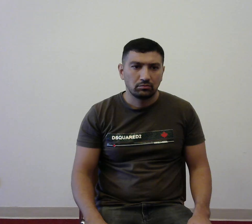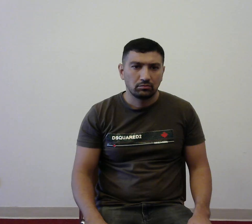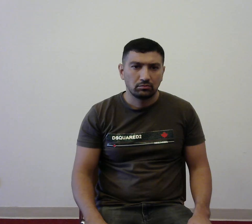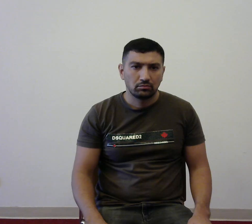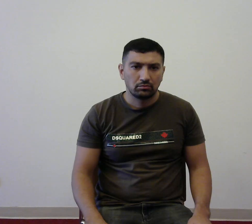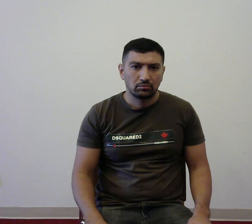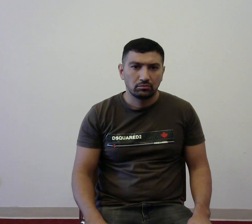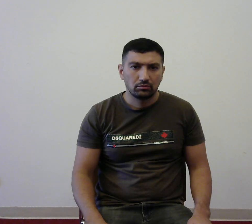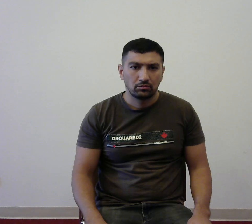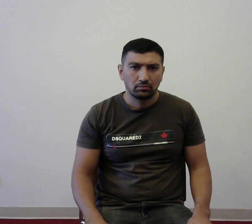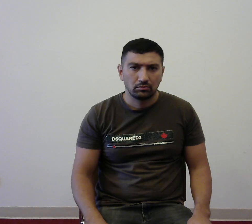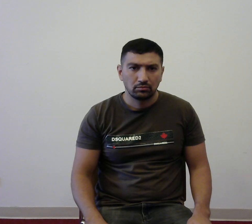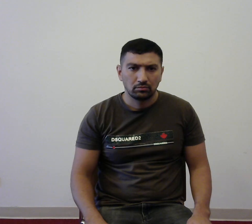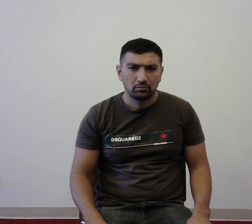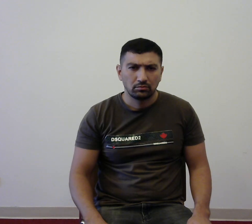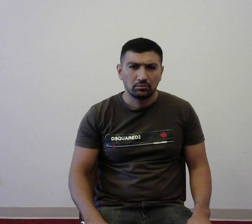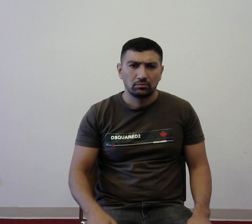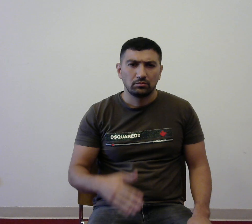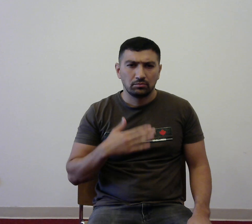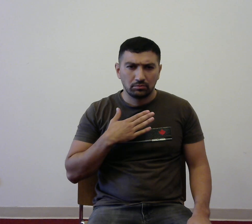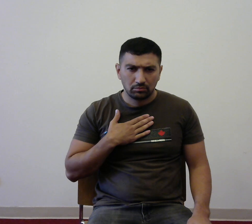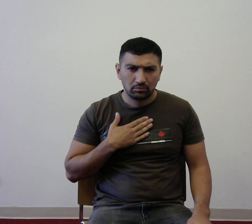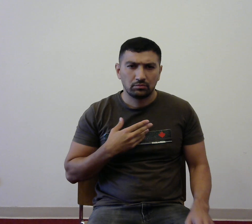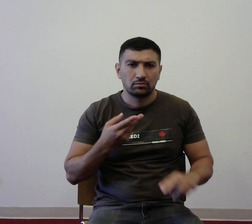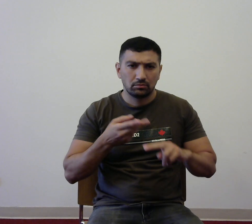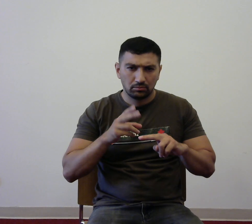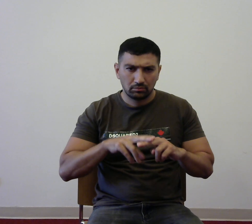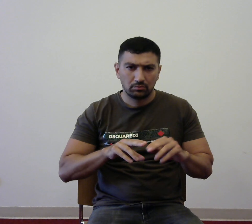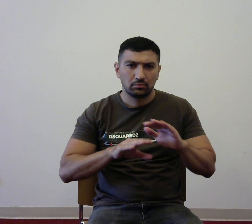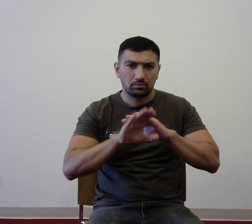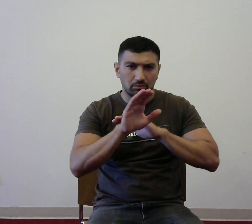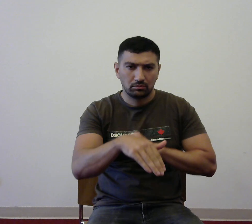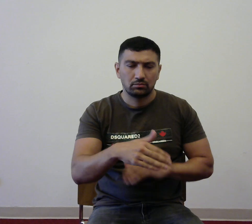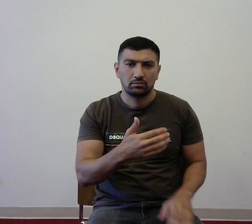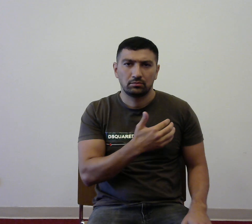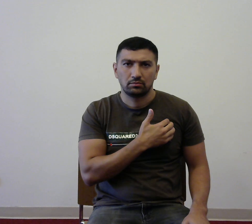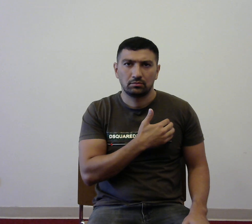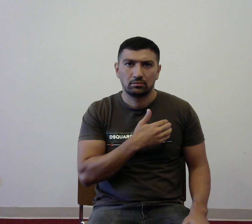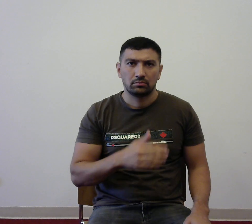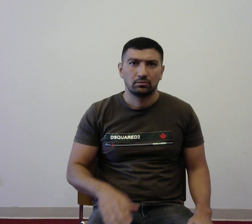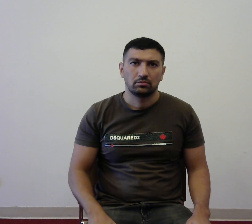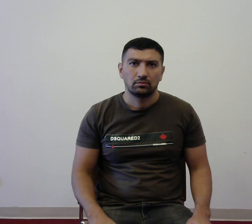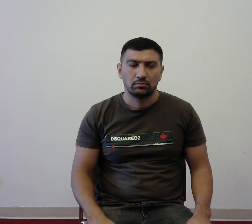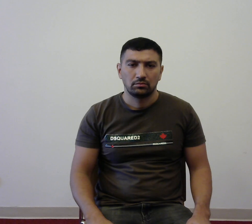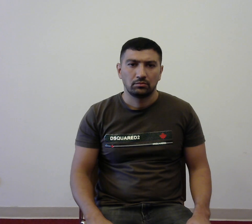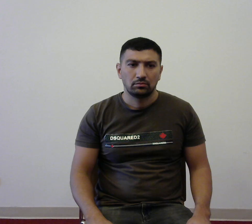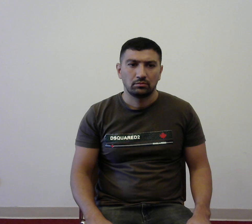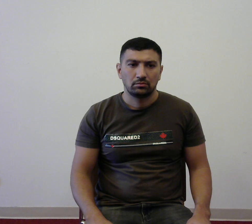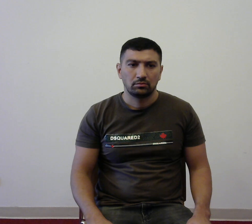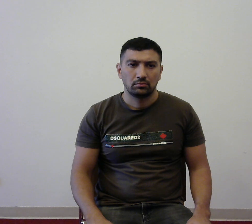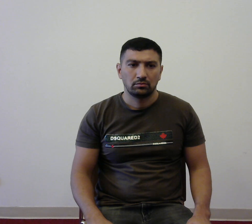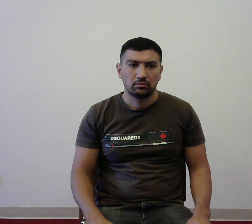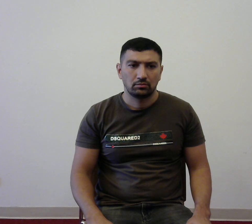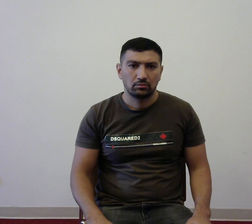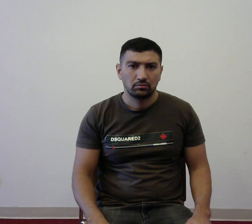Mən burdan getmək istəyirəm